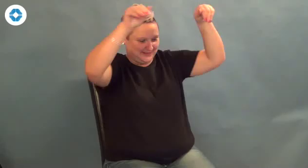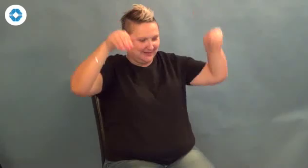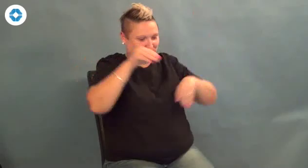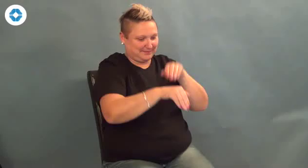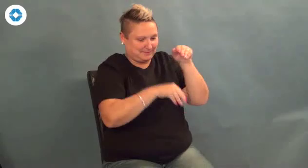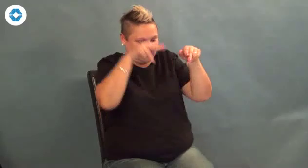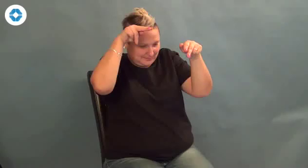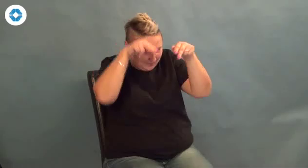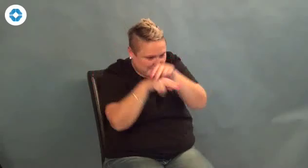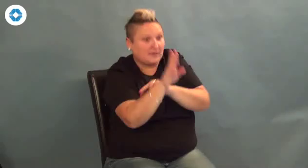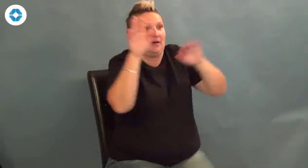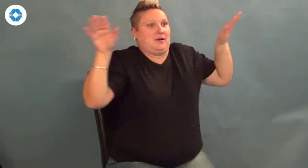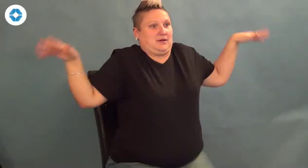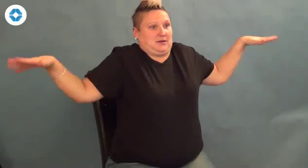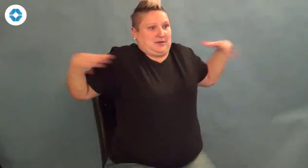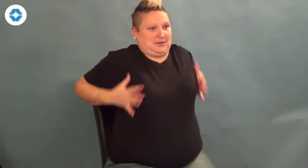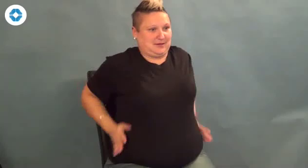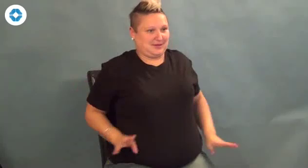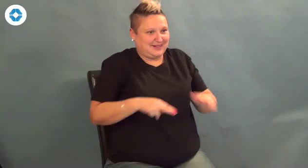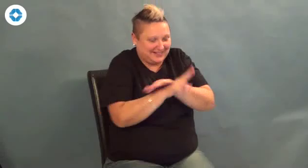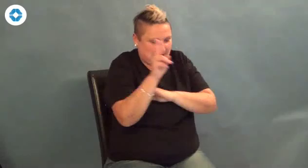Królik wskoczył w ubranie z długimi rękawami.